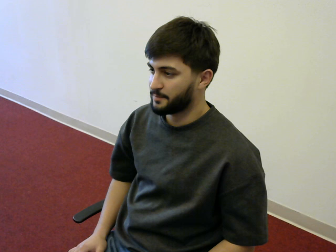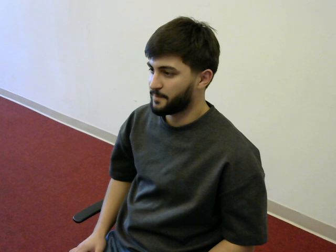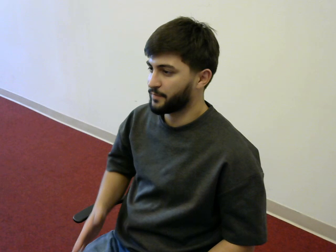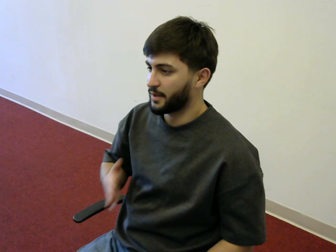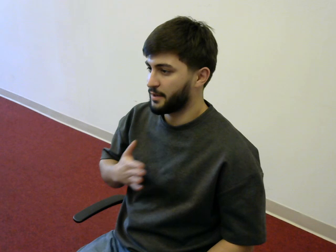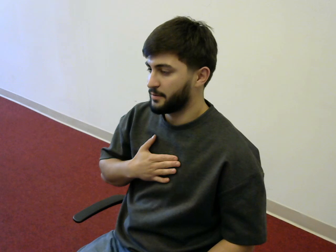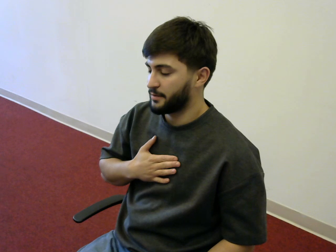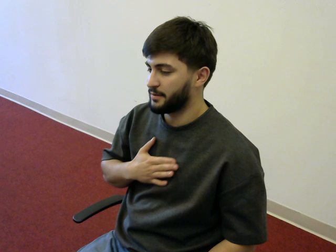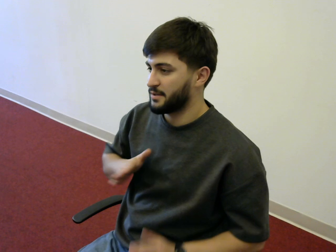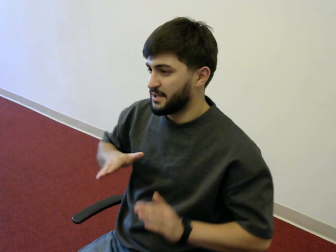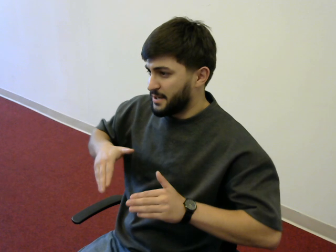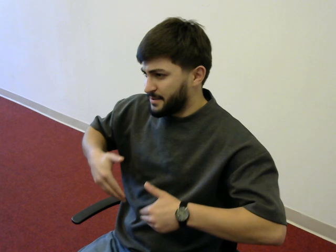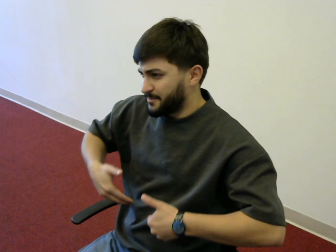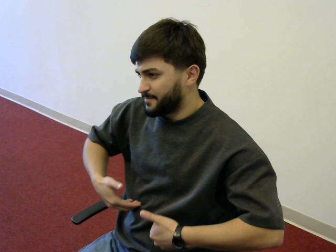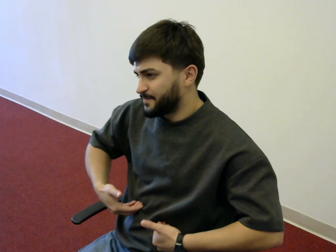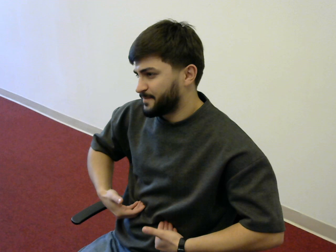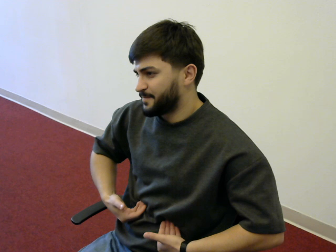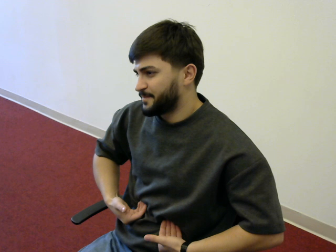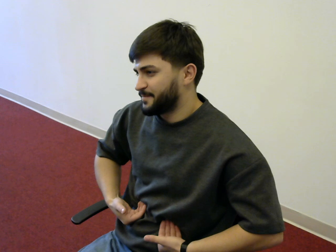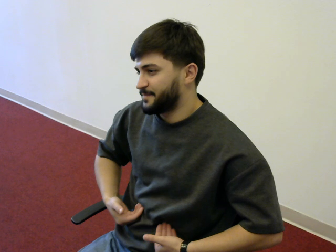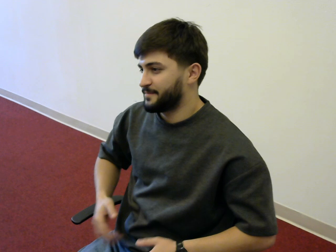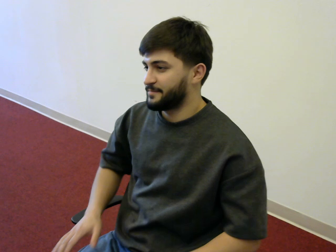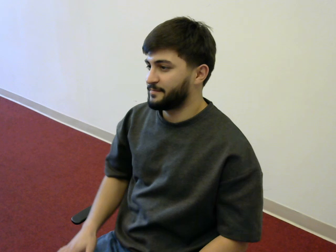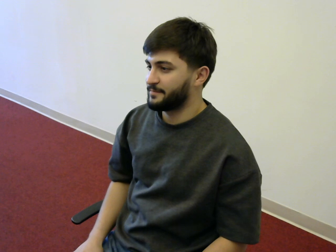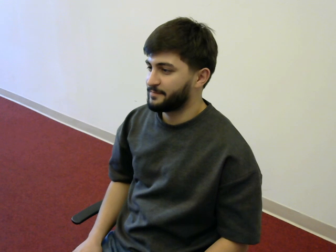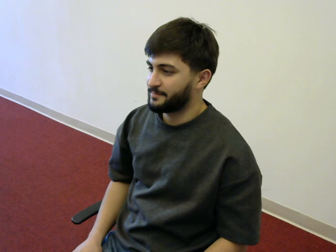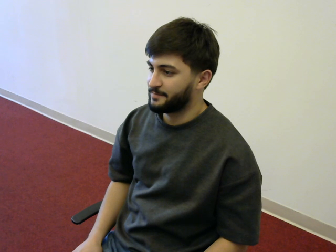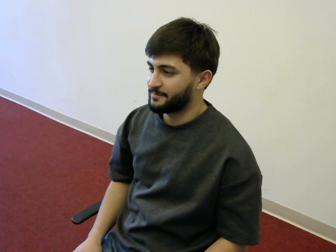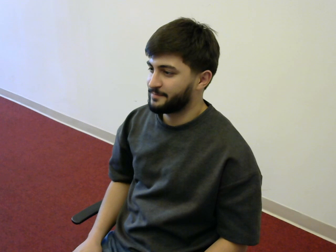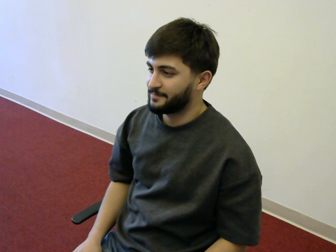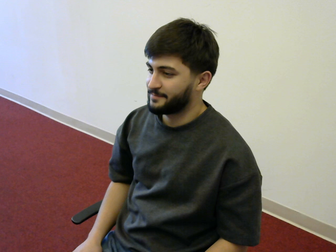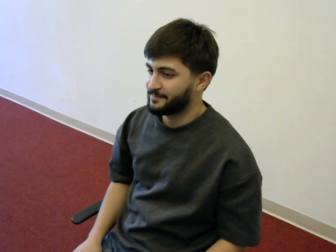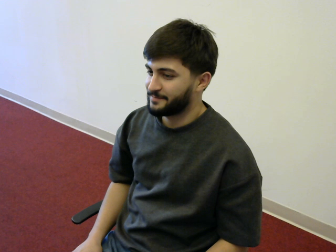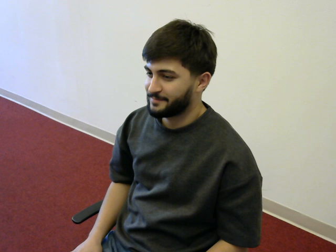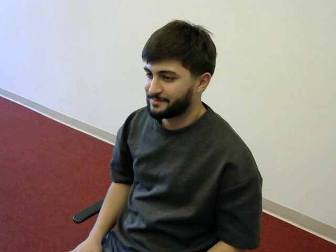Mən acmışam